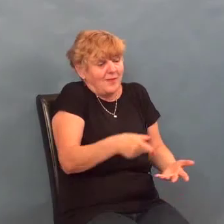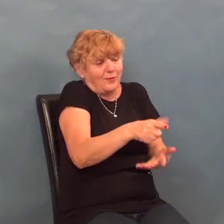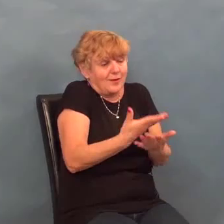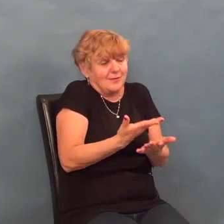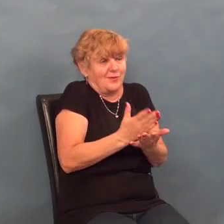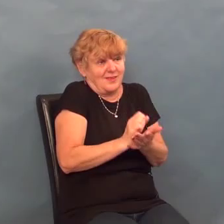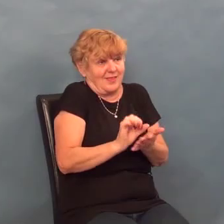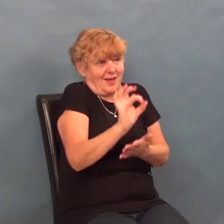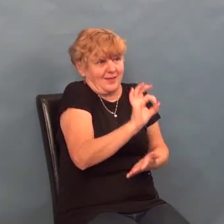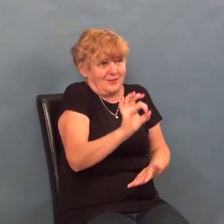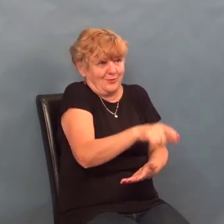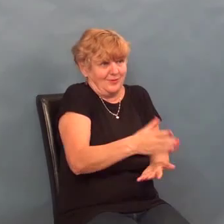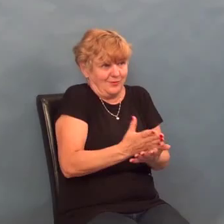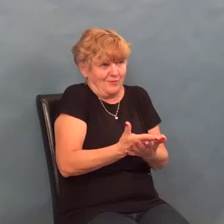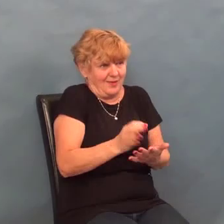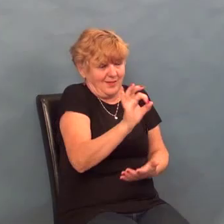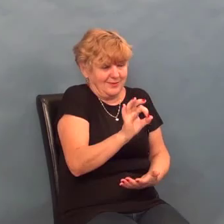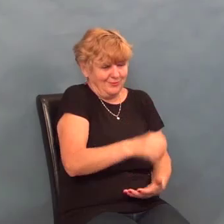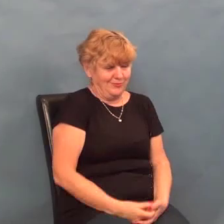To dlatego, że jest tak na rysunku.